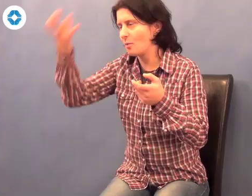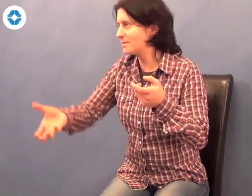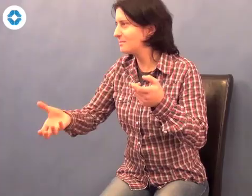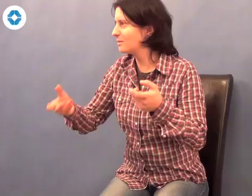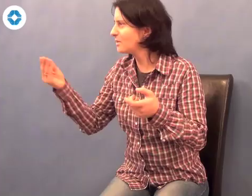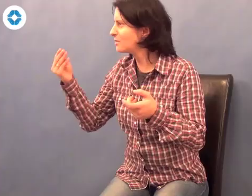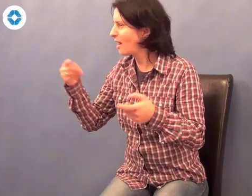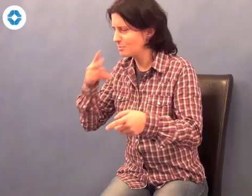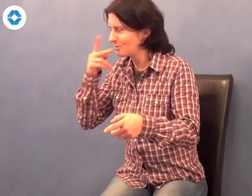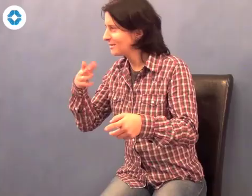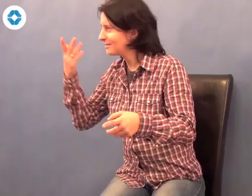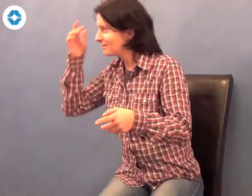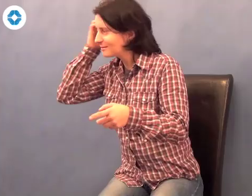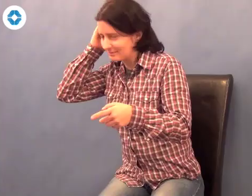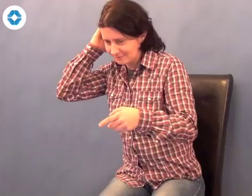Możesz wyświetlić ponownie, żebym zobaczyła?